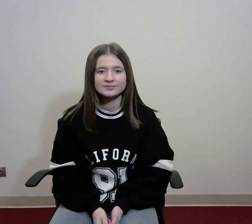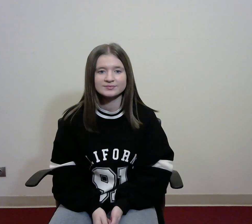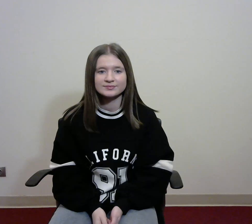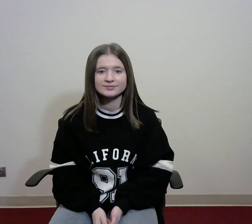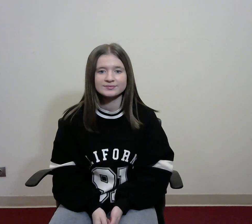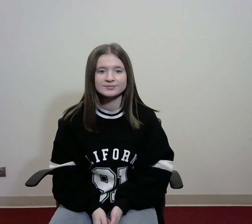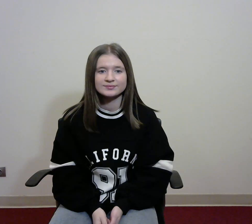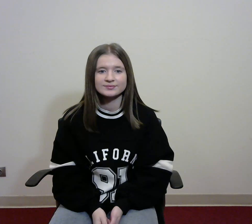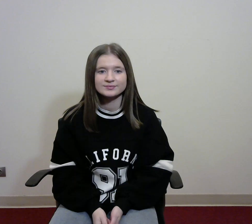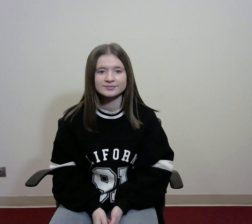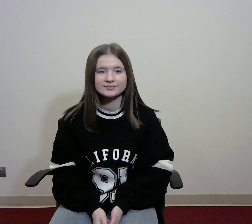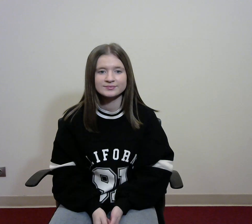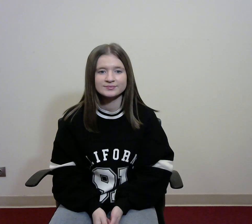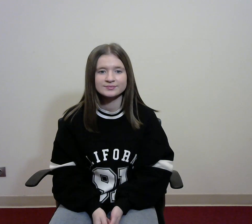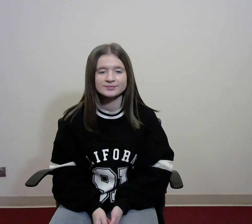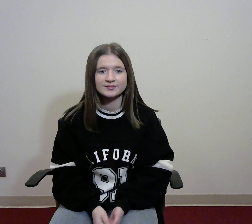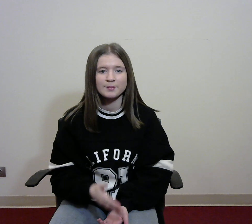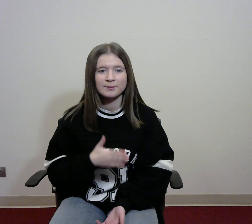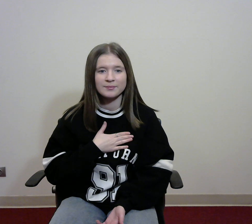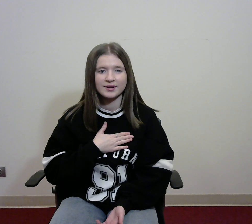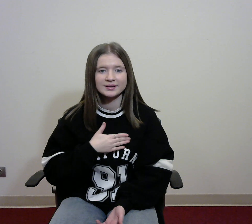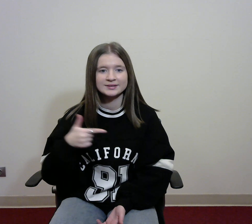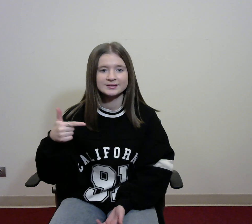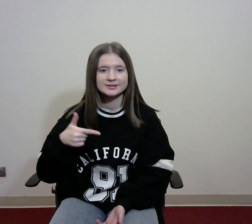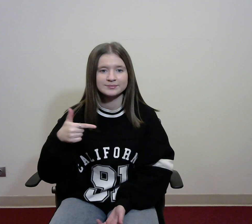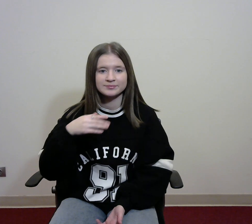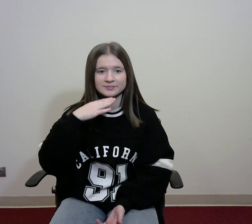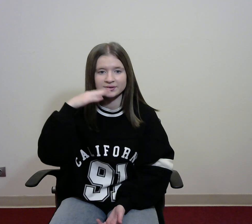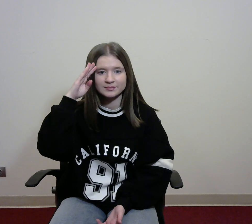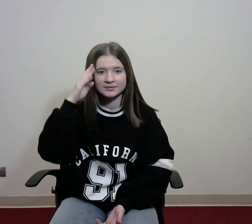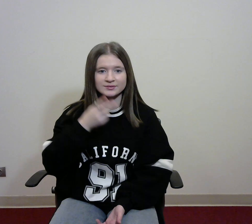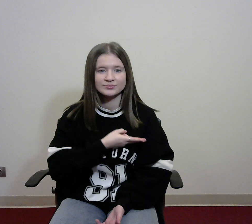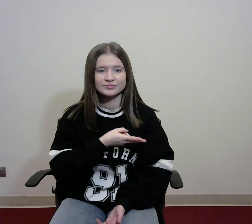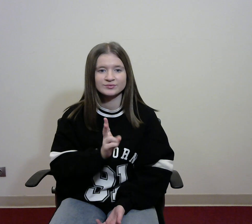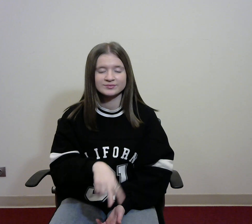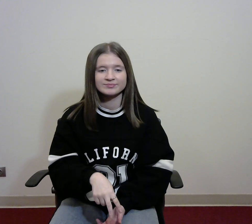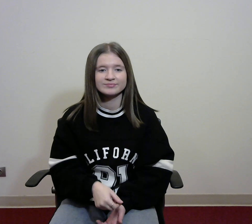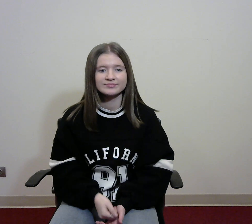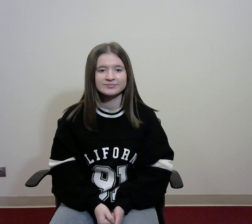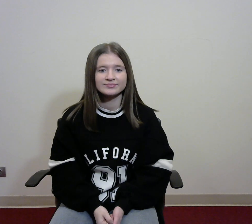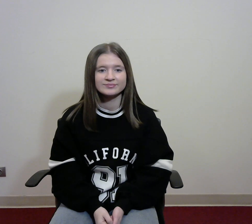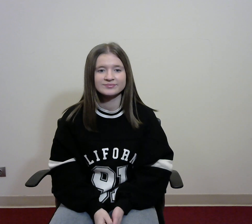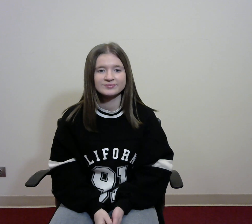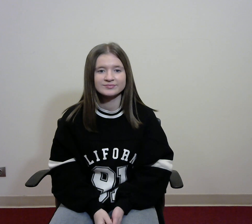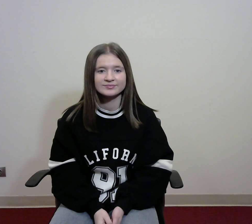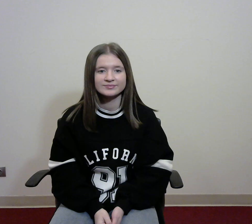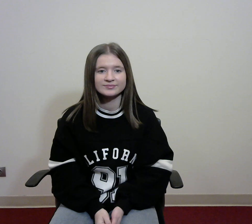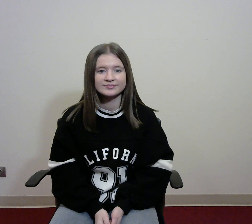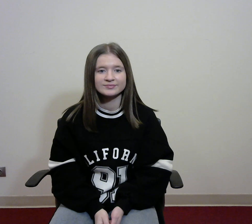Mənim qayınatam rəhmətə gedib